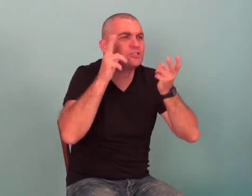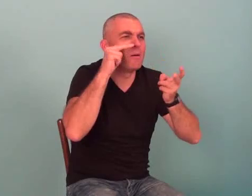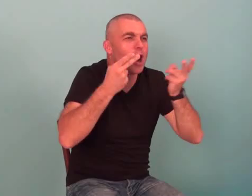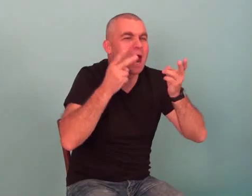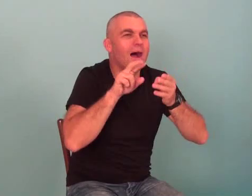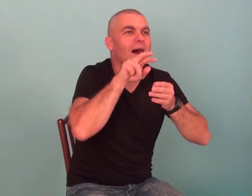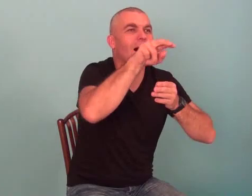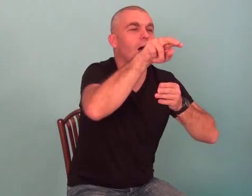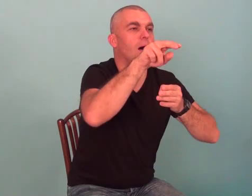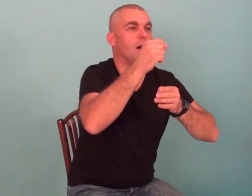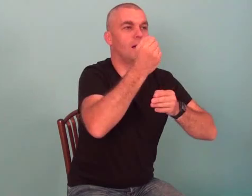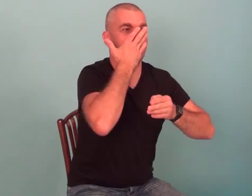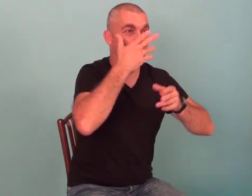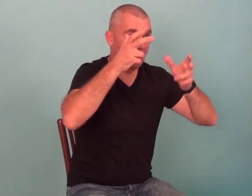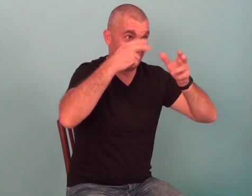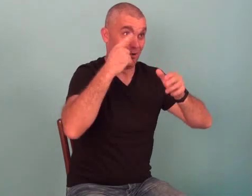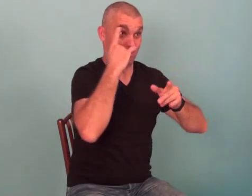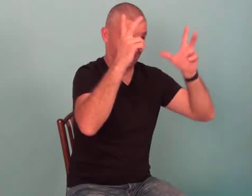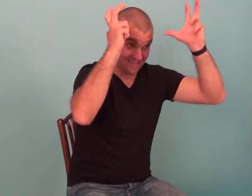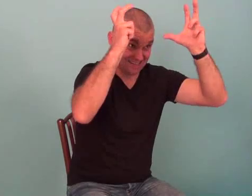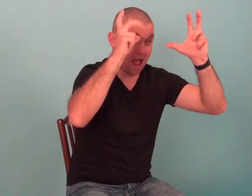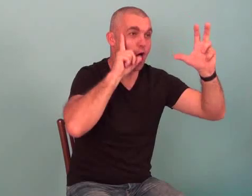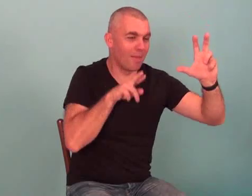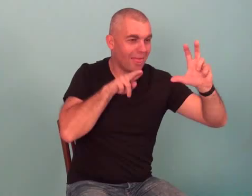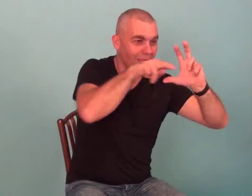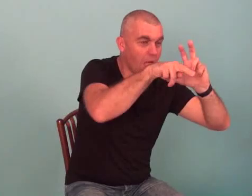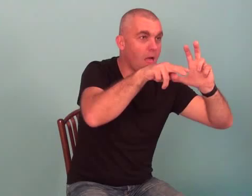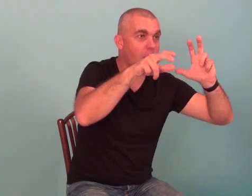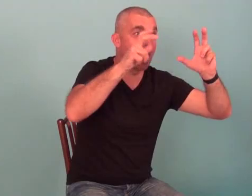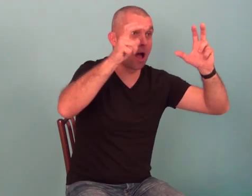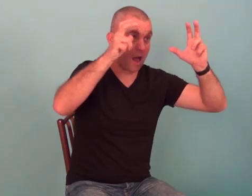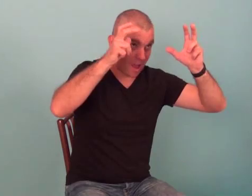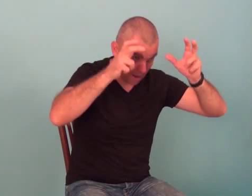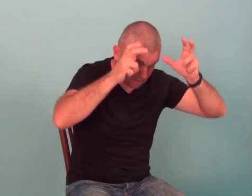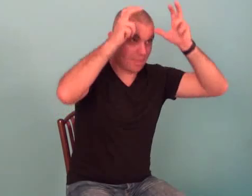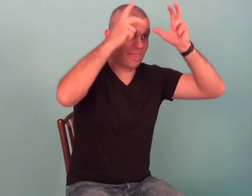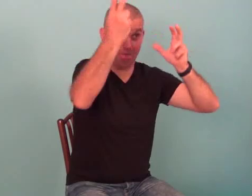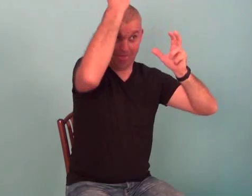Idzie dalej i wchodzi między rogi jelenia, który podnosi głowę.